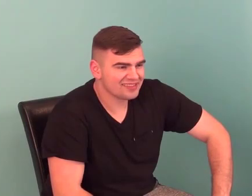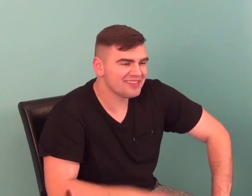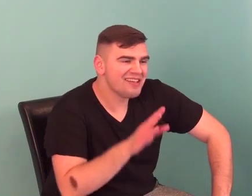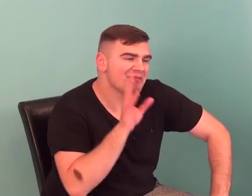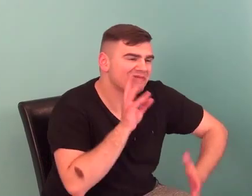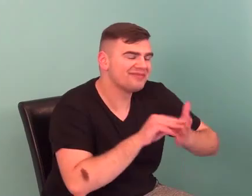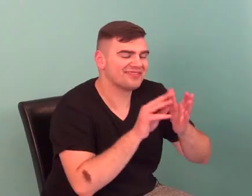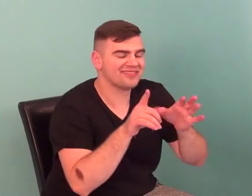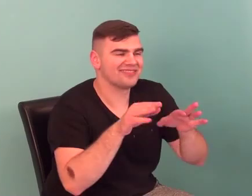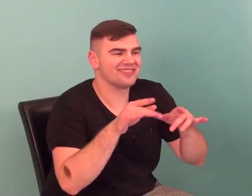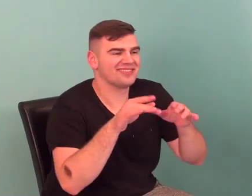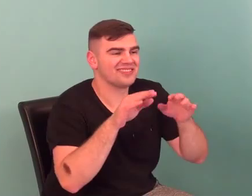Powtórz...